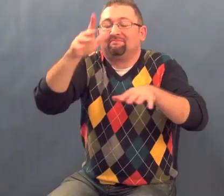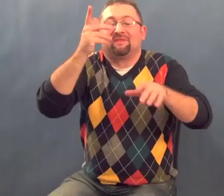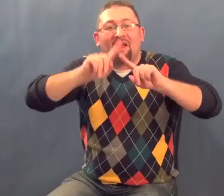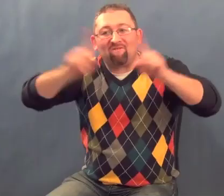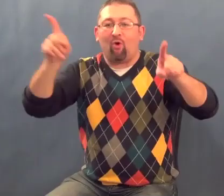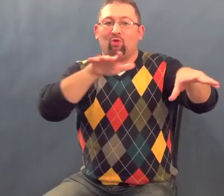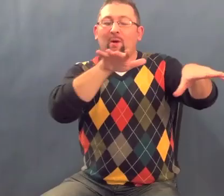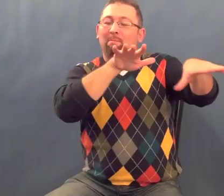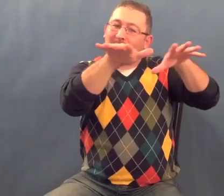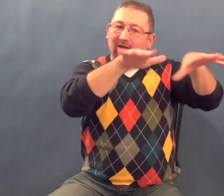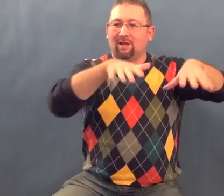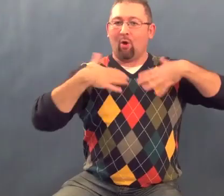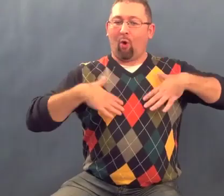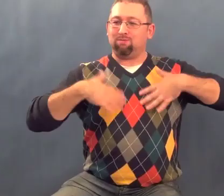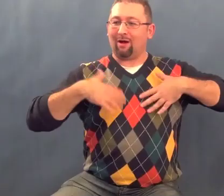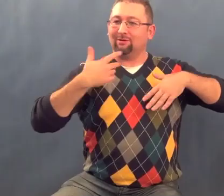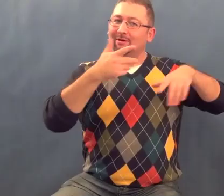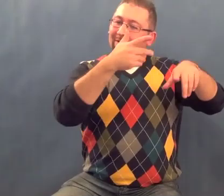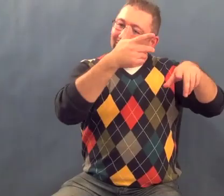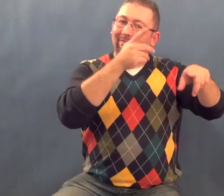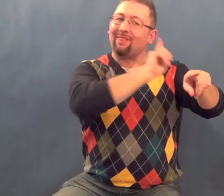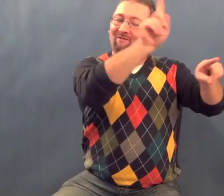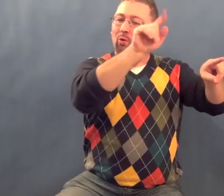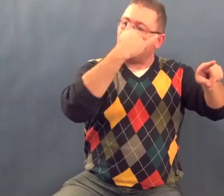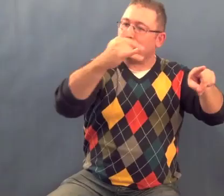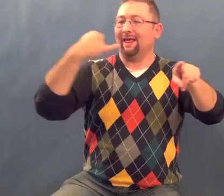W jakimś miejscu nie wolno kąpać się.